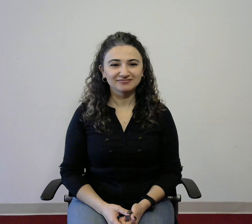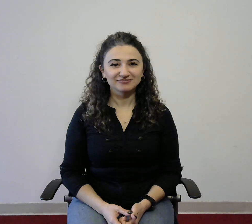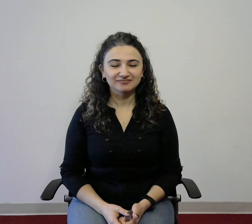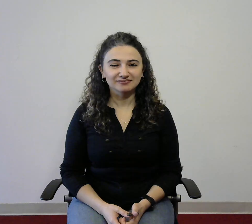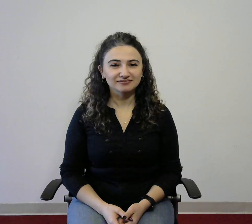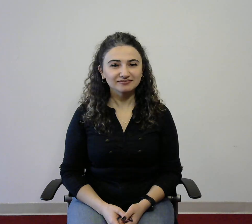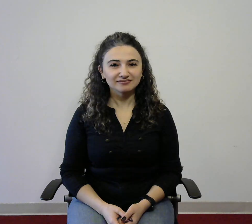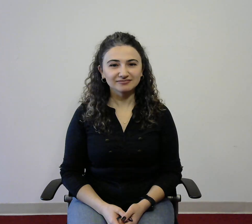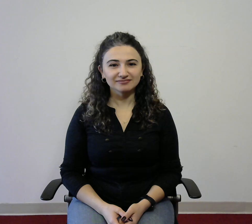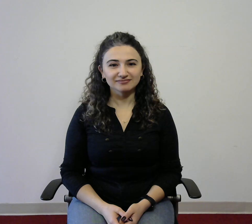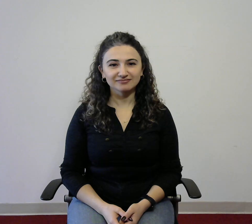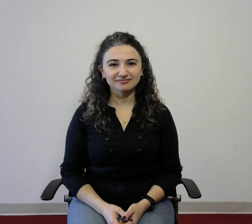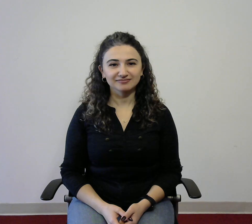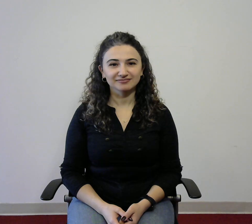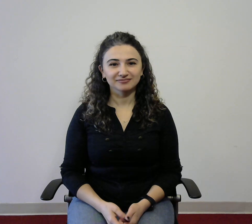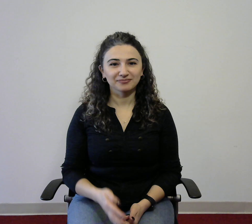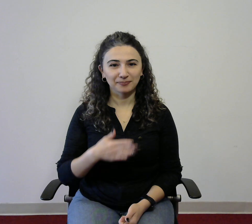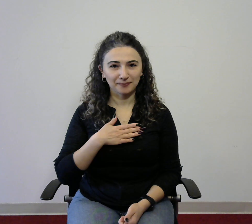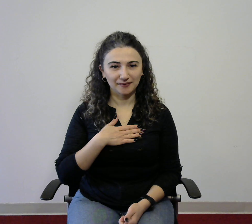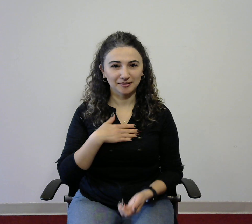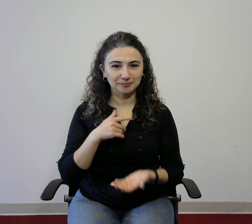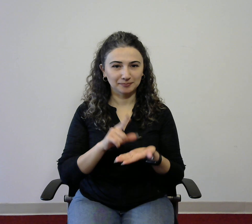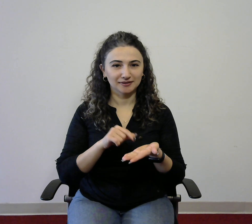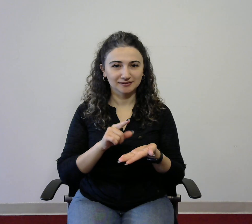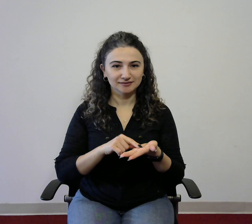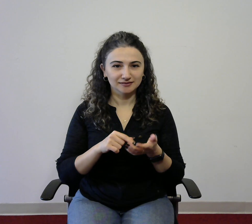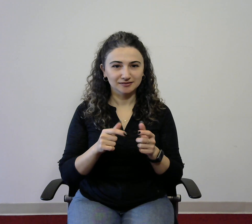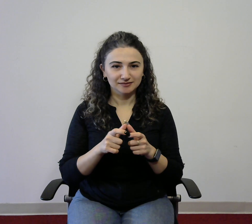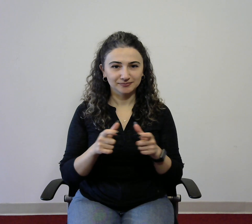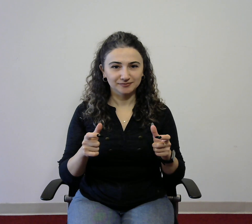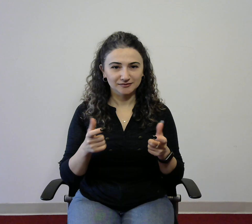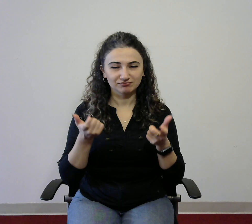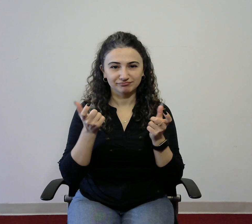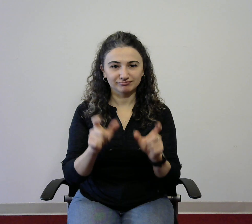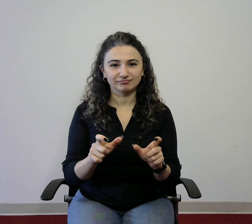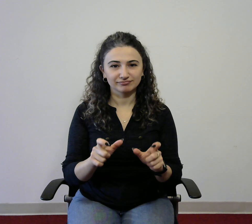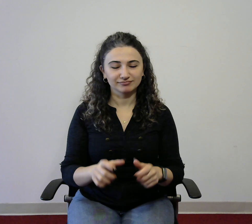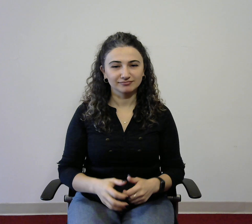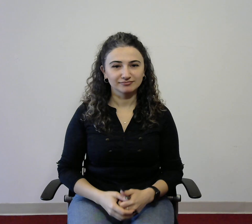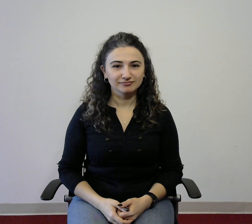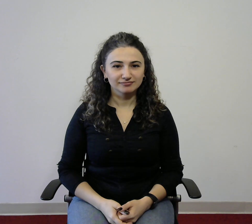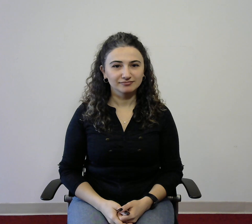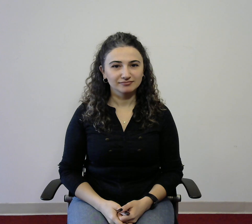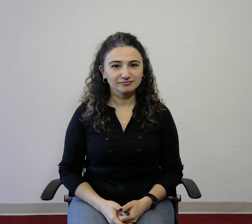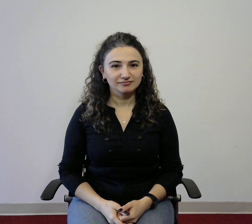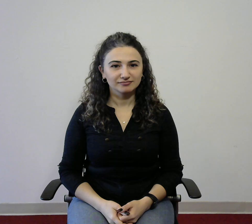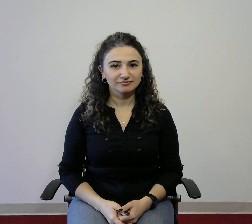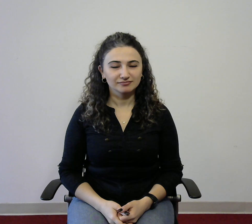Mənim pensiya kartım bloklanıb